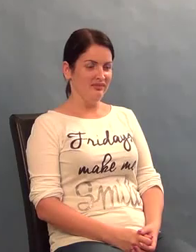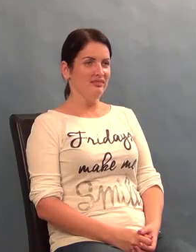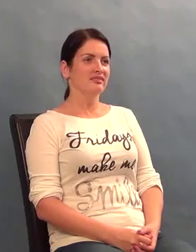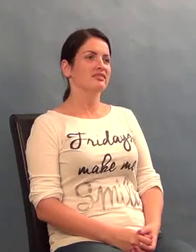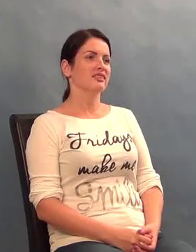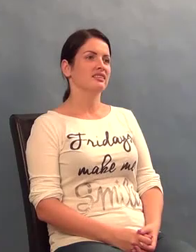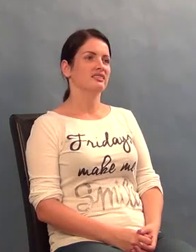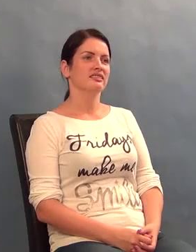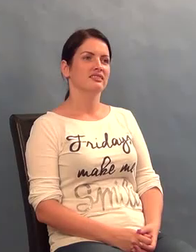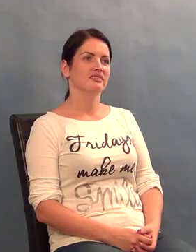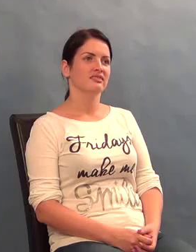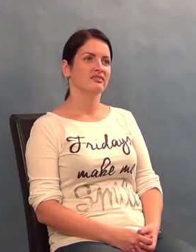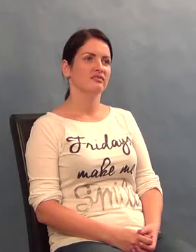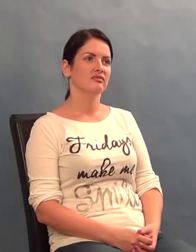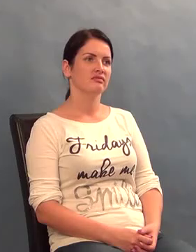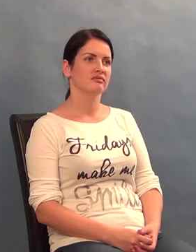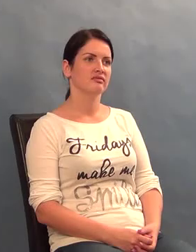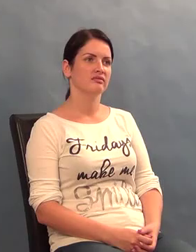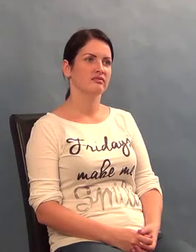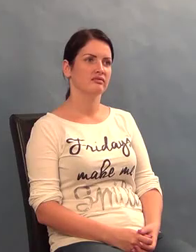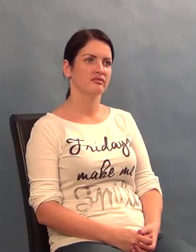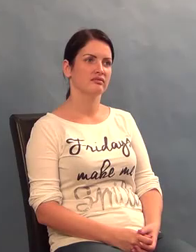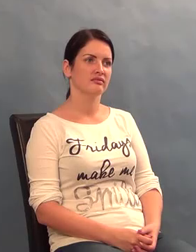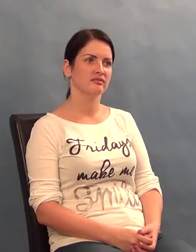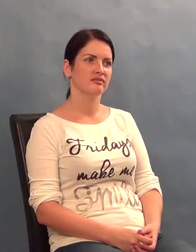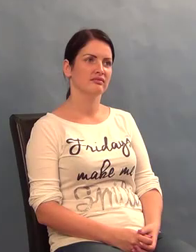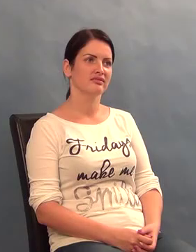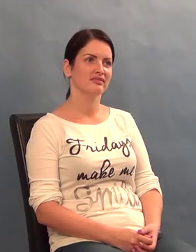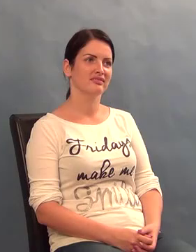Mała myszka grała na cymbałkach.